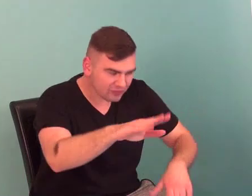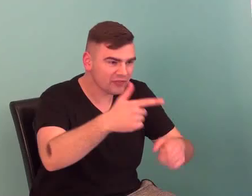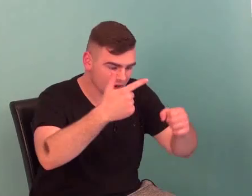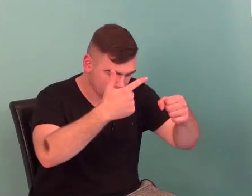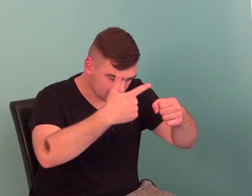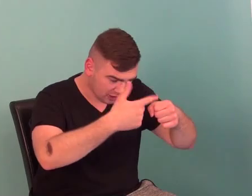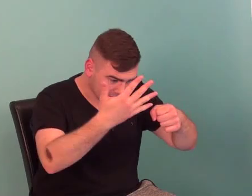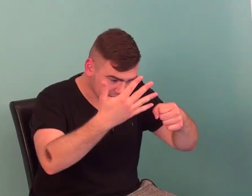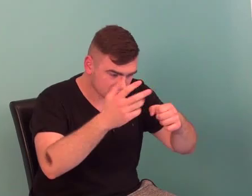Dwudziesty piąty.